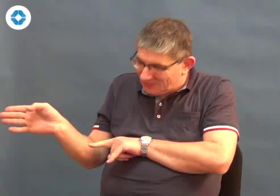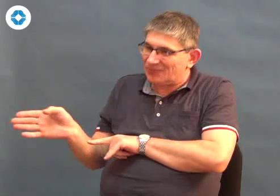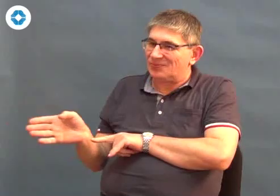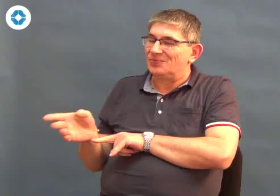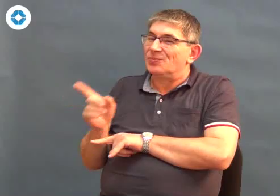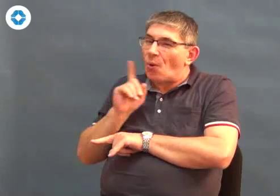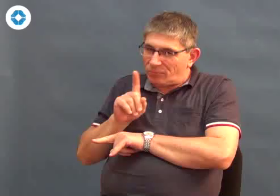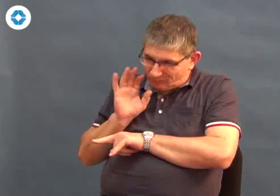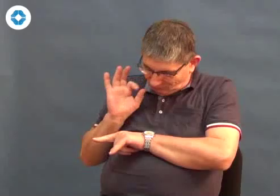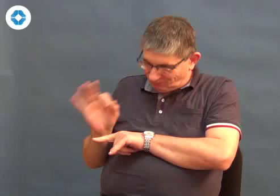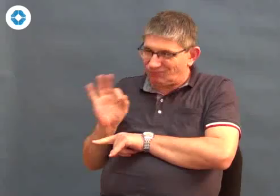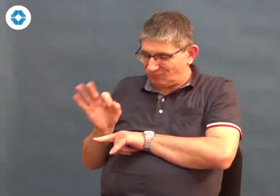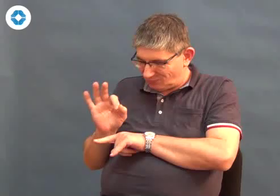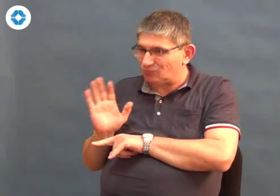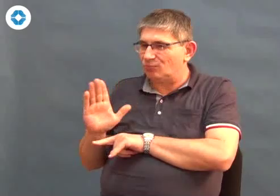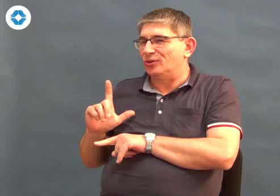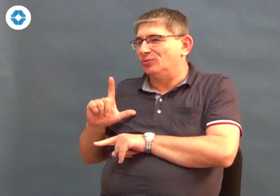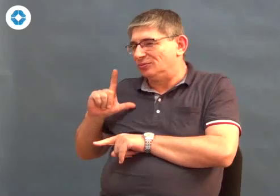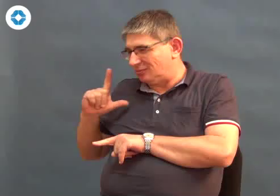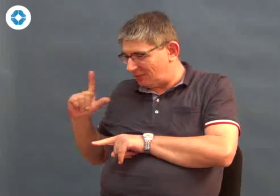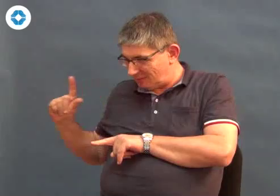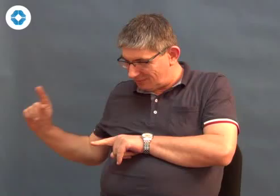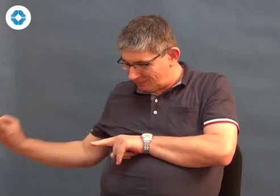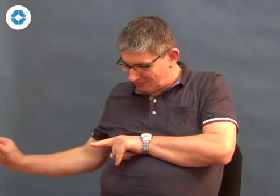Chłopiec zgadza się, potem odchodzi.